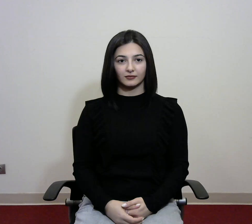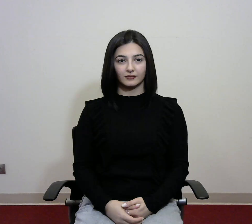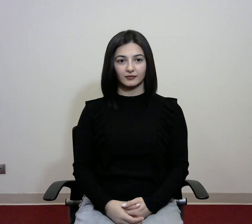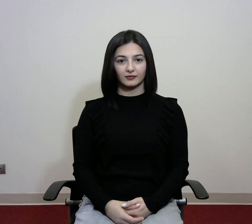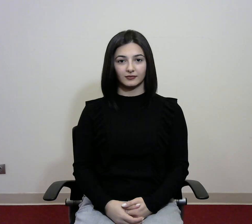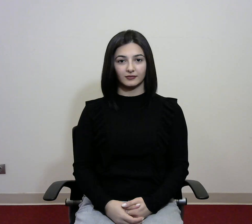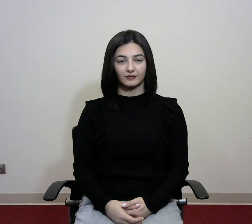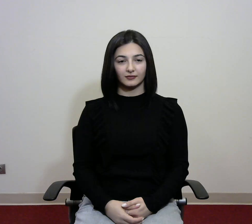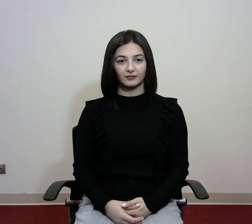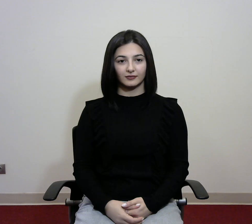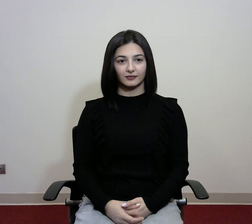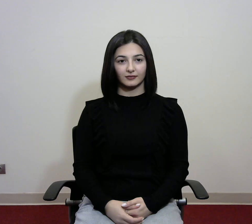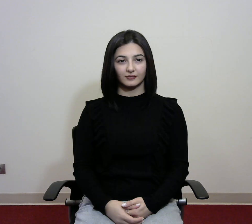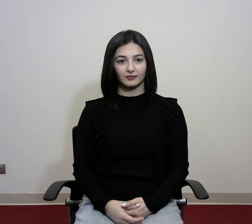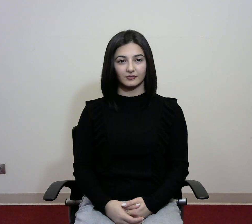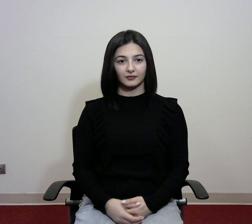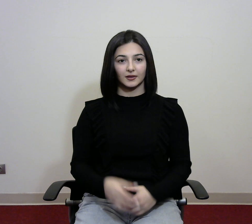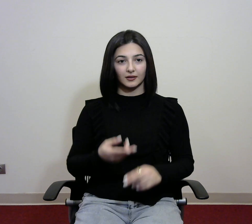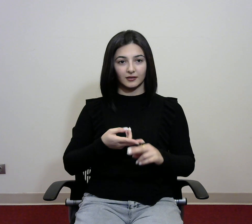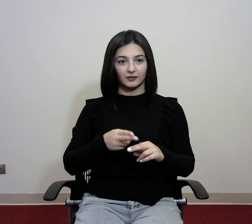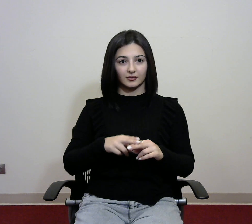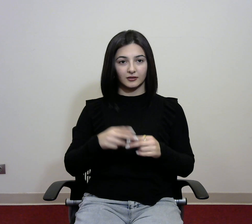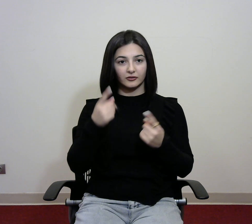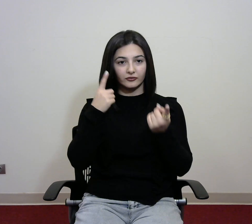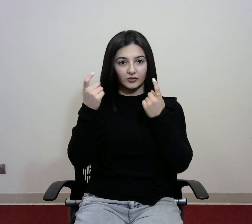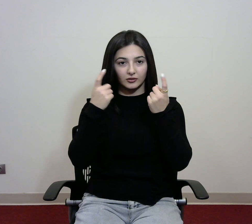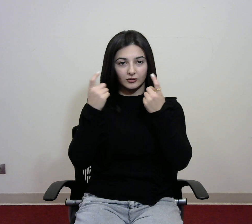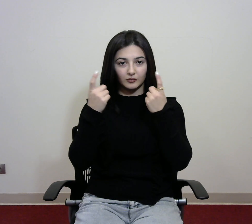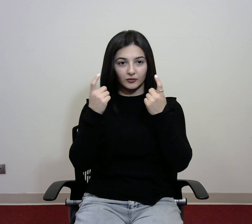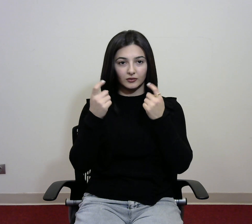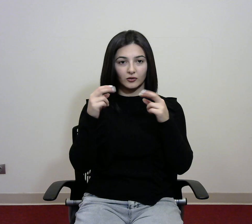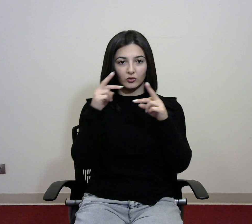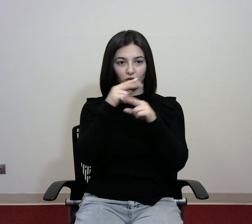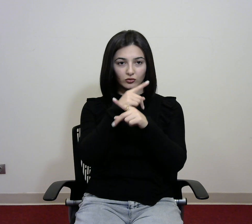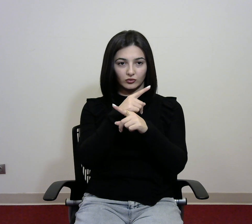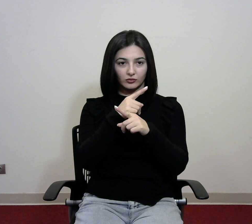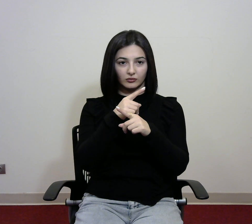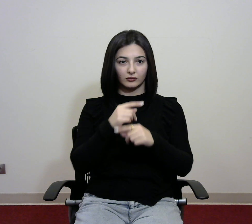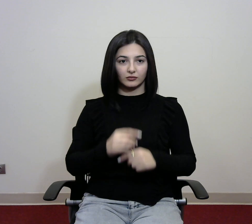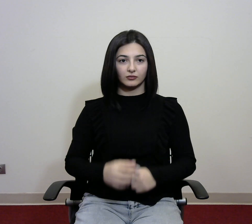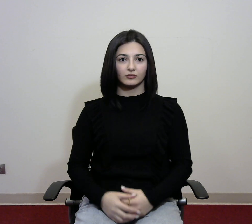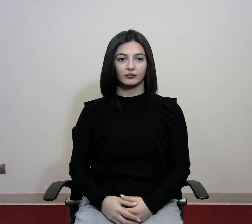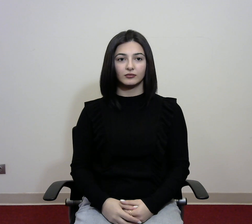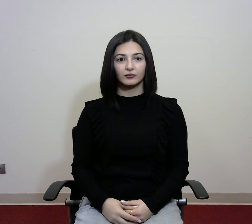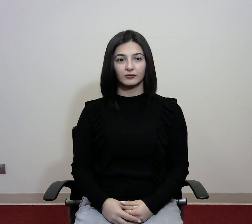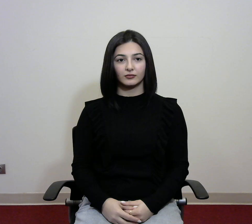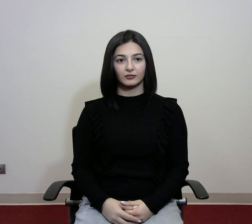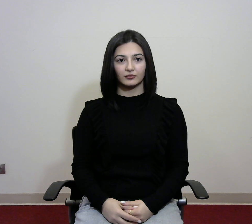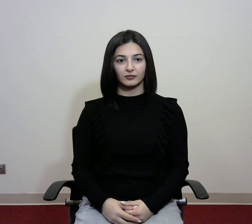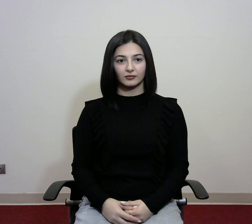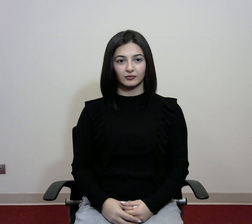Bu məlumat səhvdir